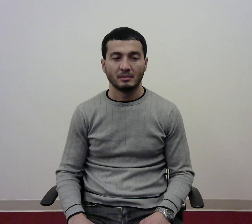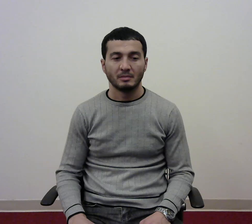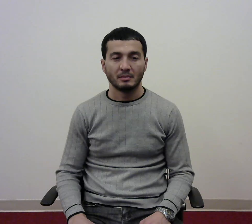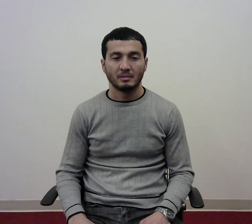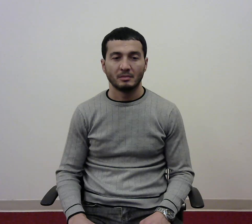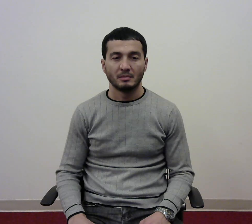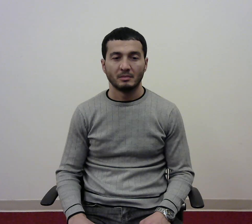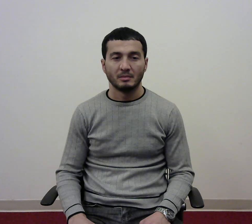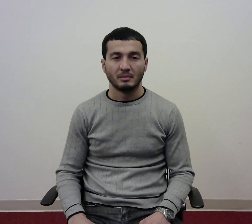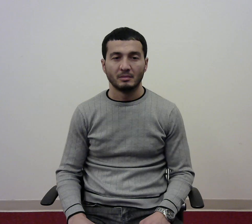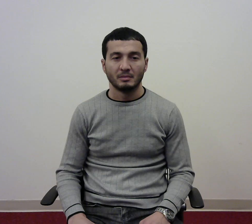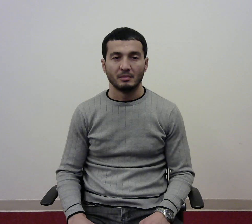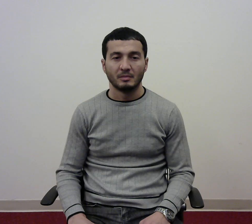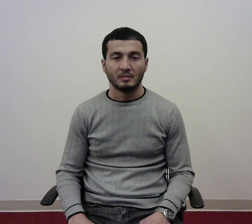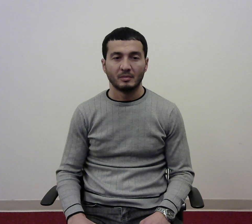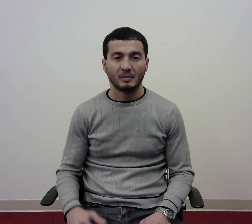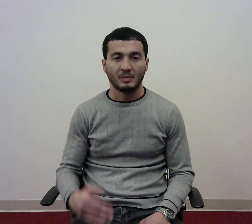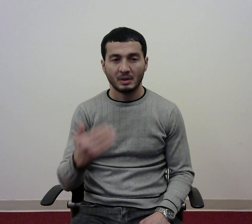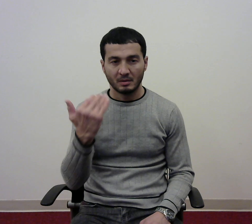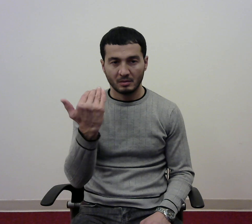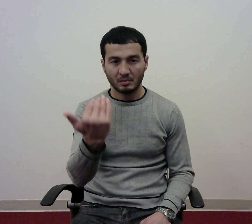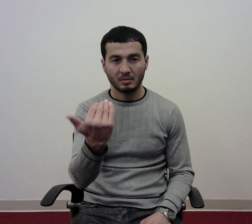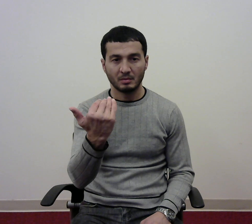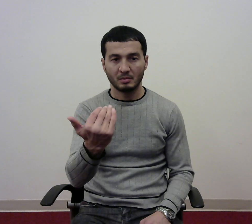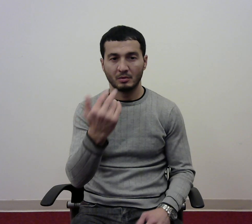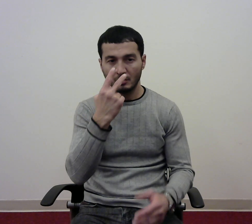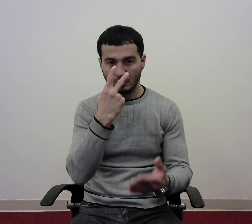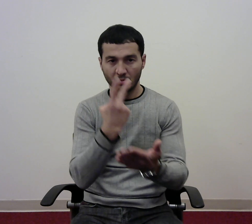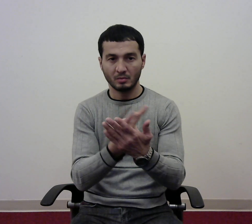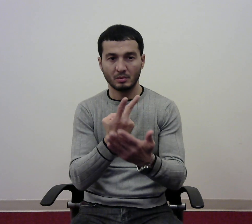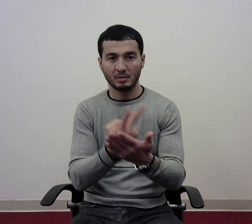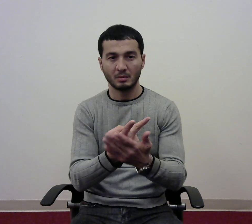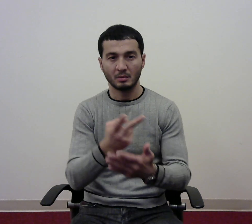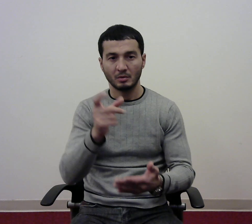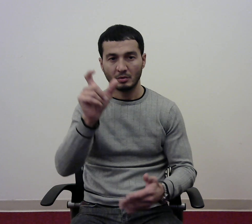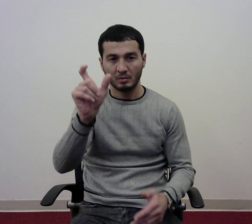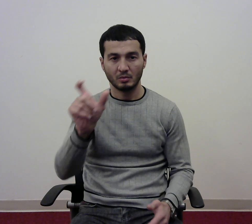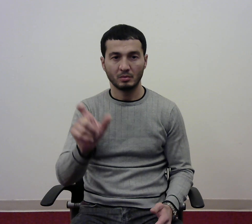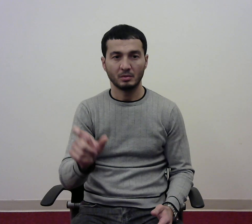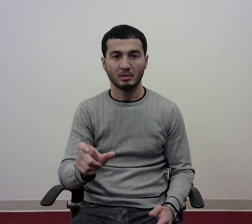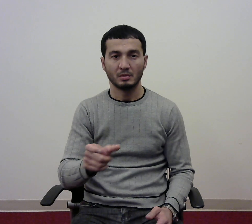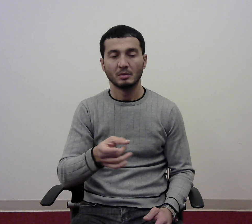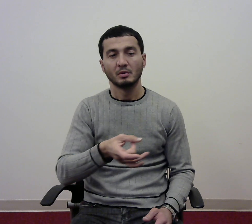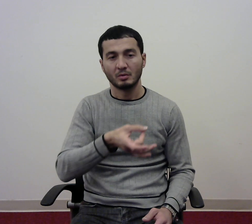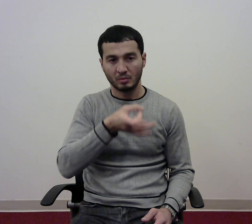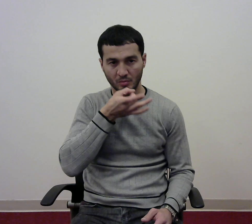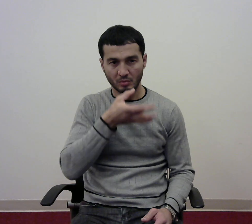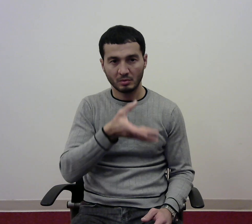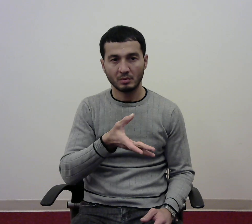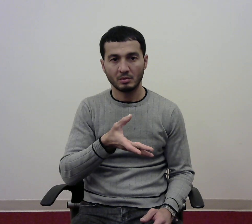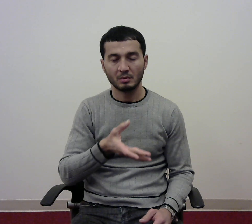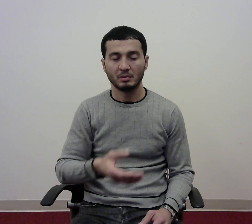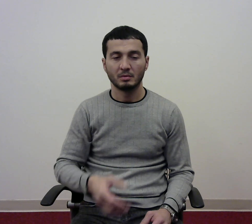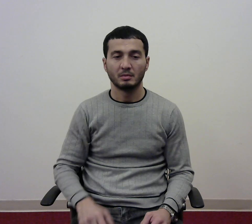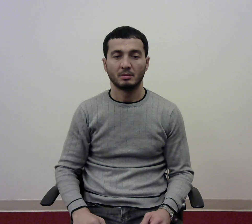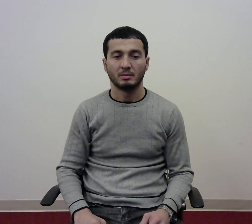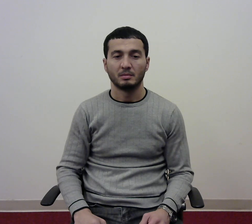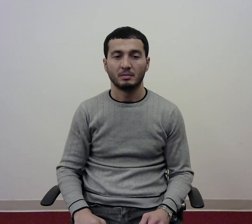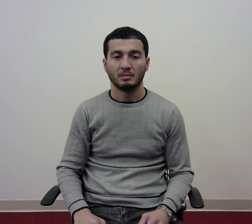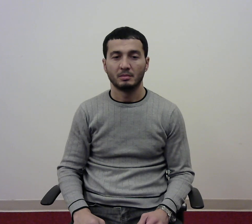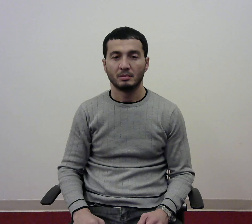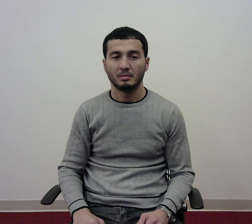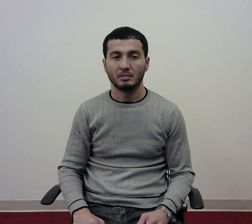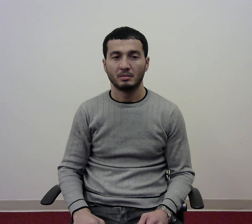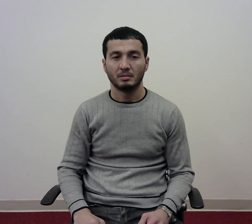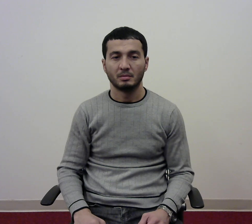Sizə göstərilən şeiri bəyəndiniz?